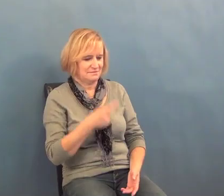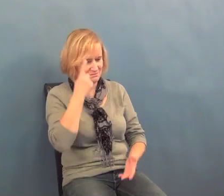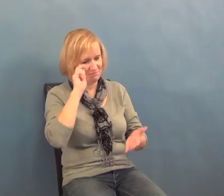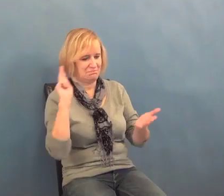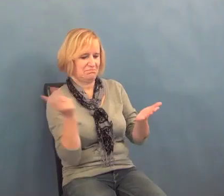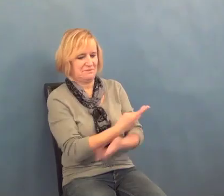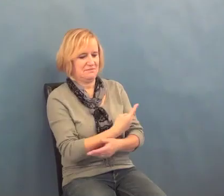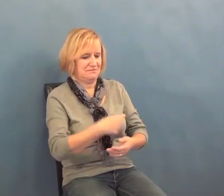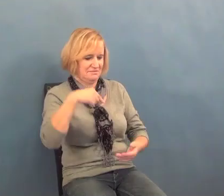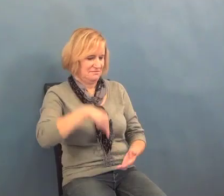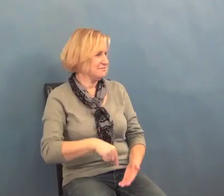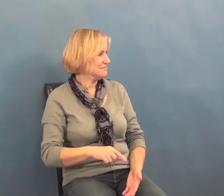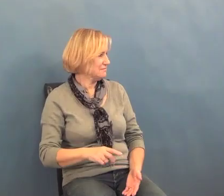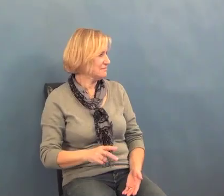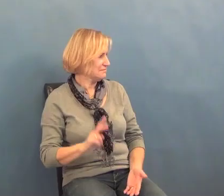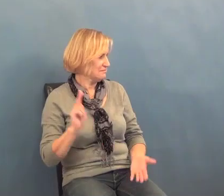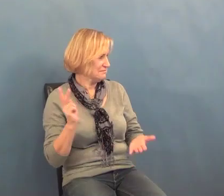Przewrócić się i spaść na dół.